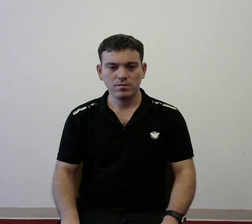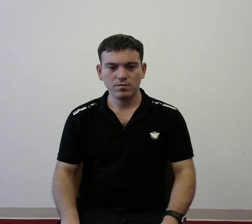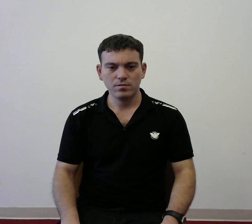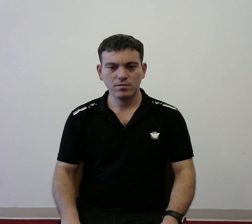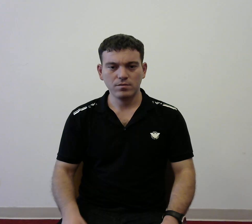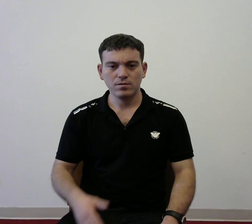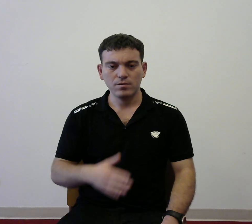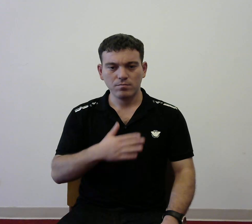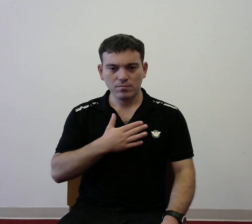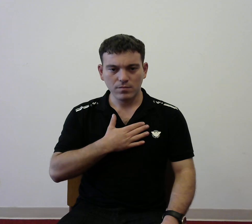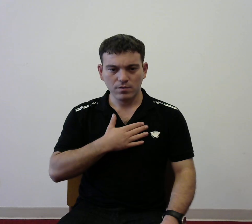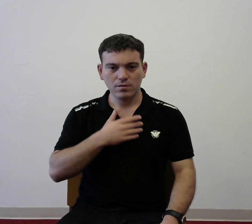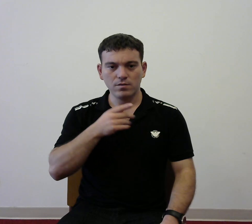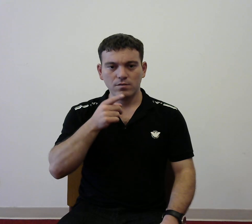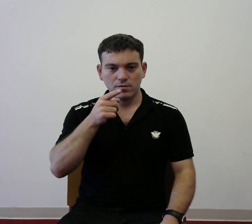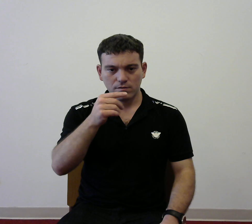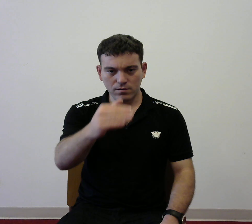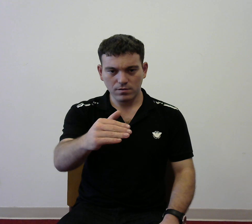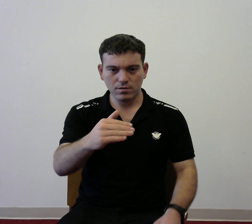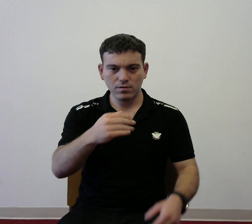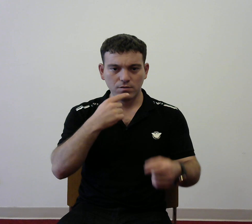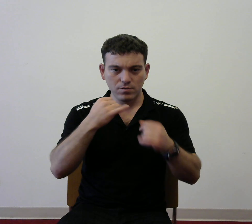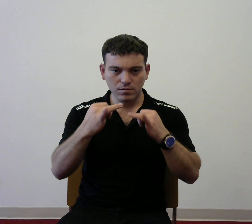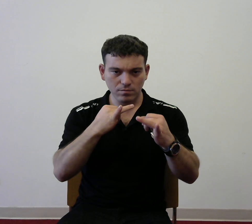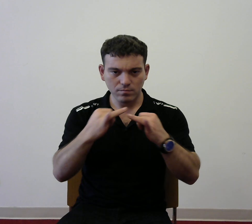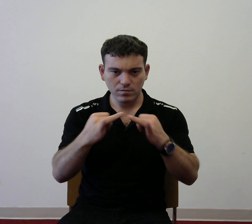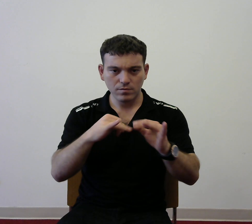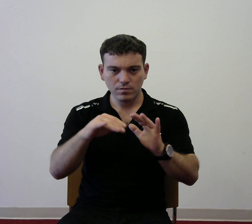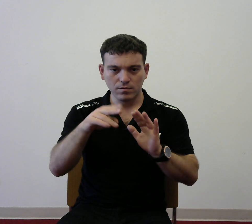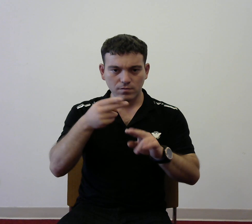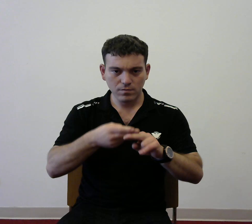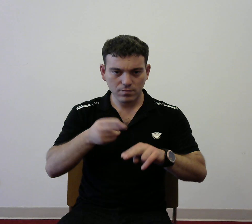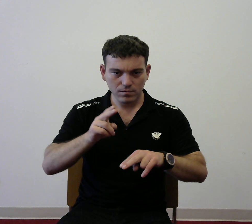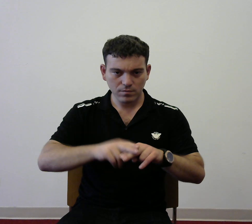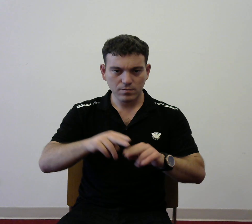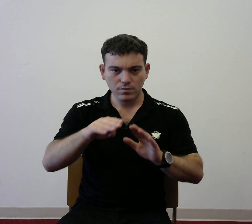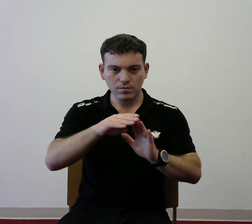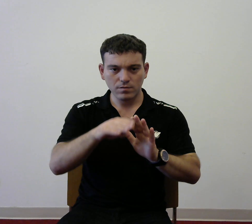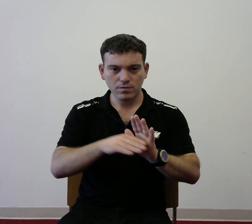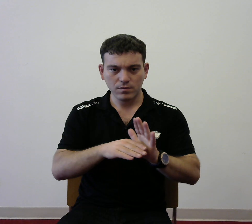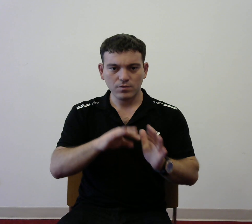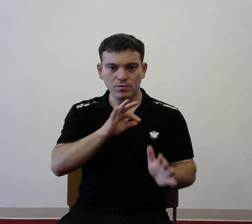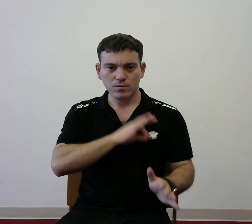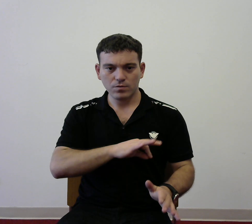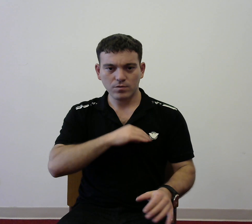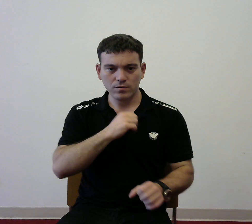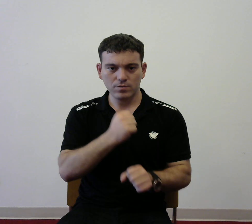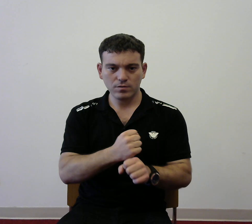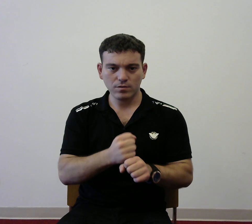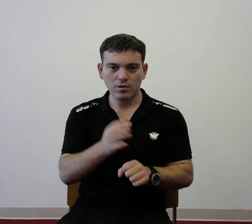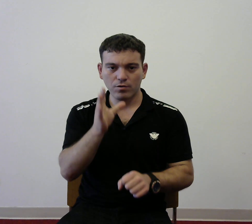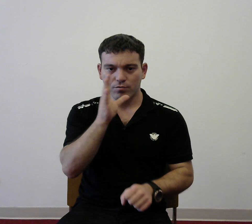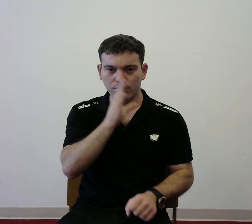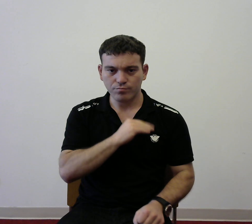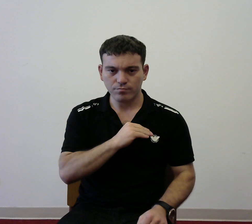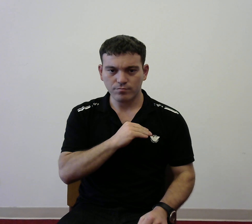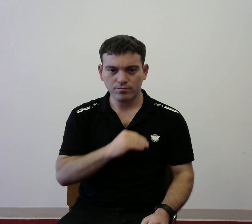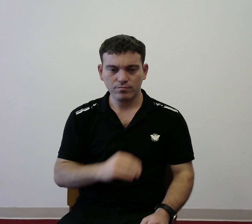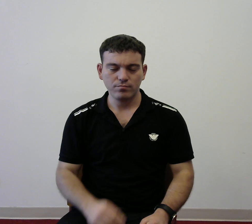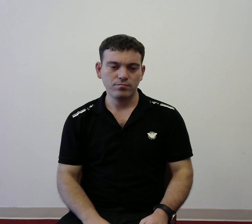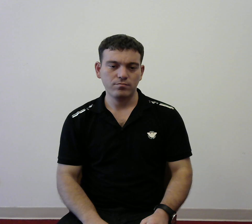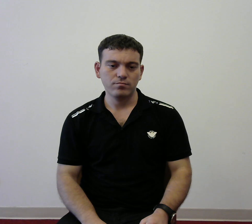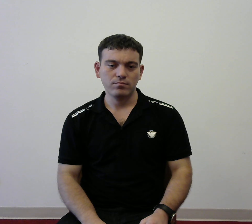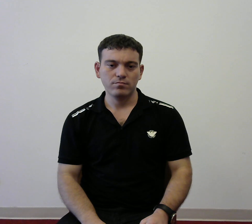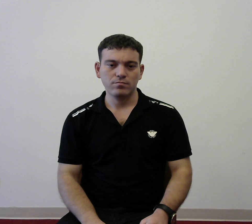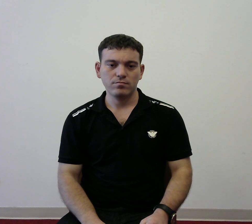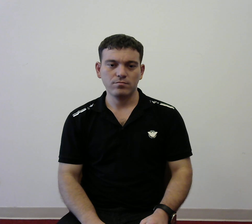Mən sizinlə danışmaq üçün proqramdan istifadə edə bilərəm